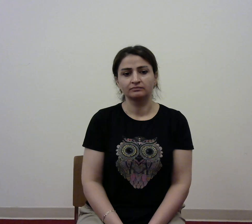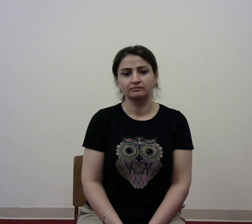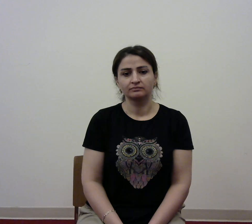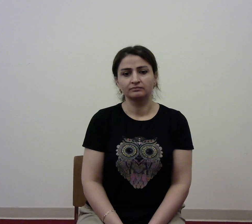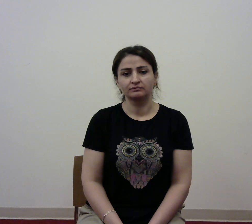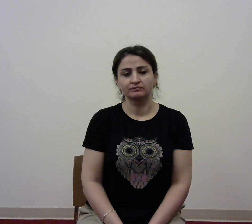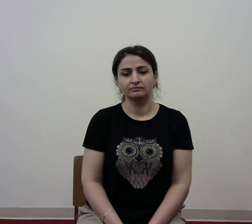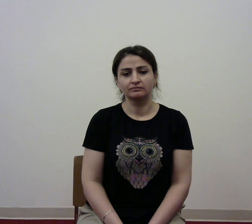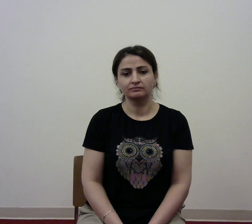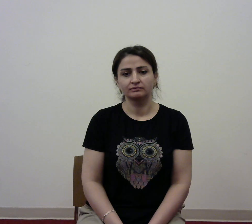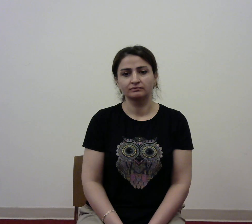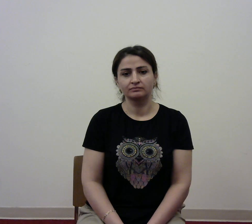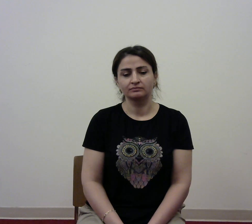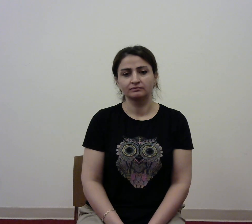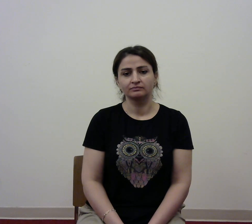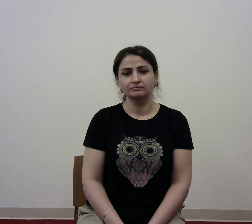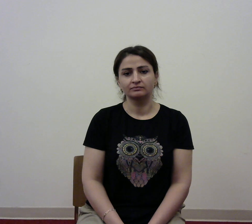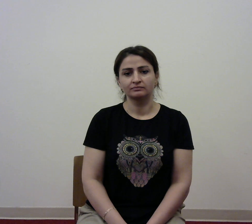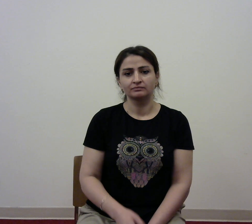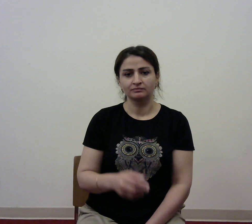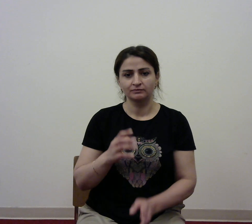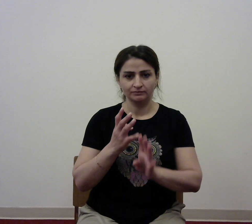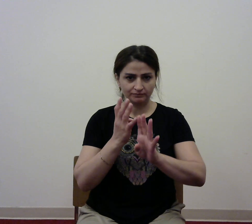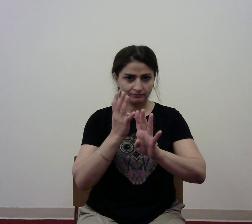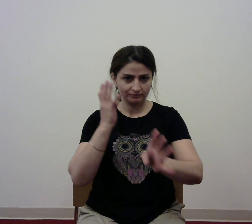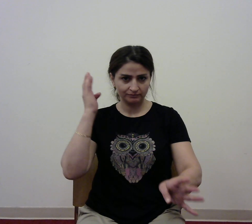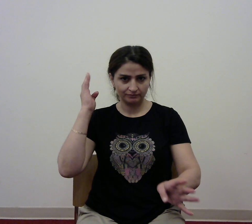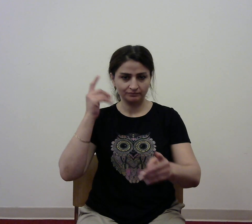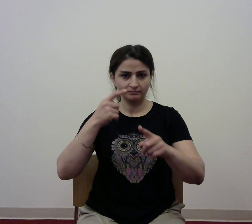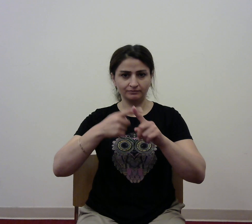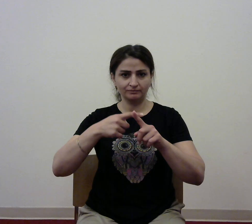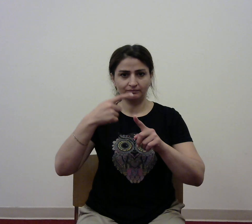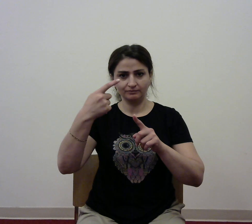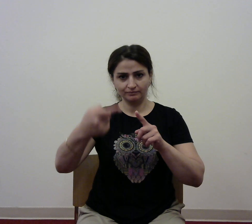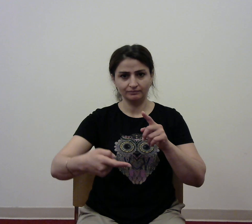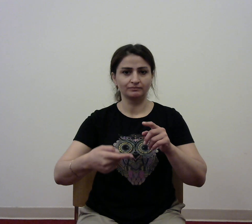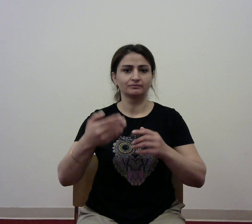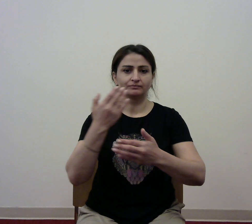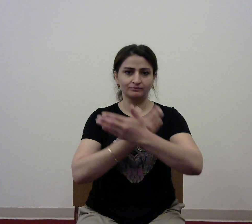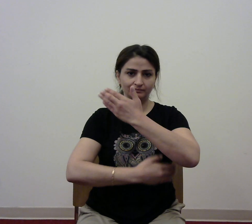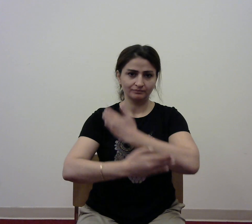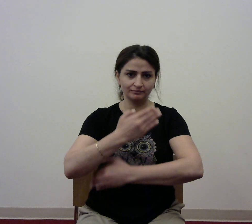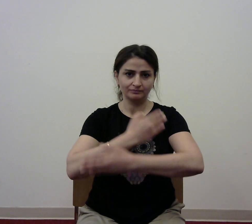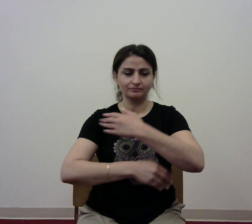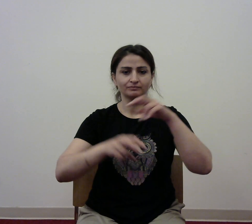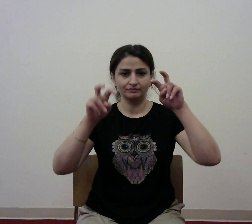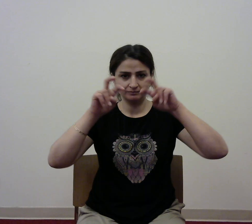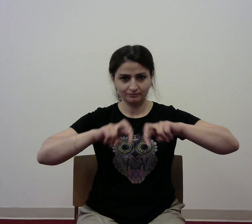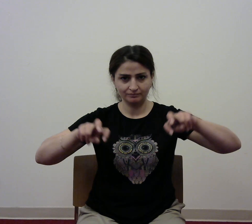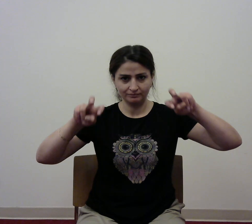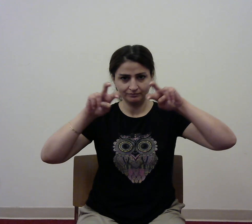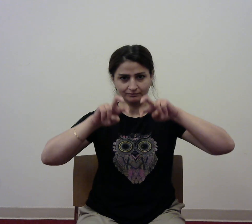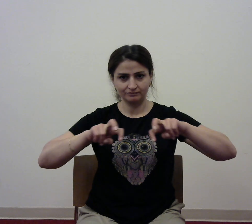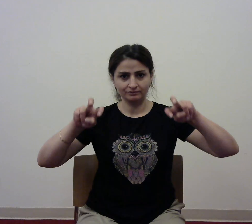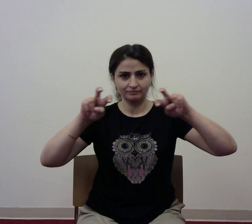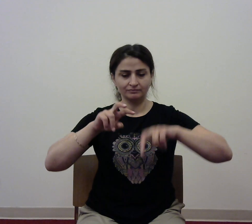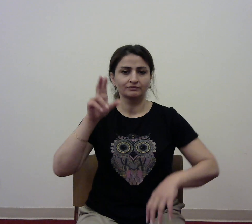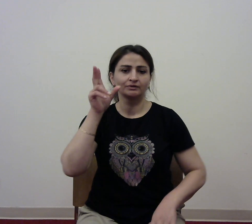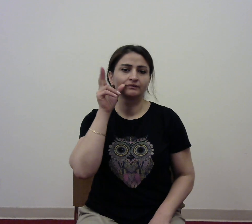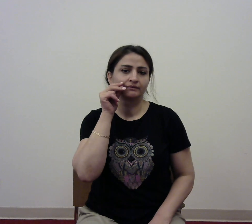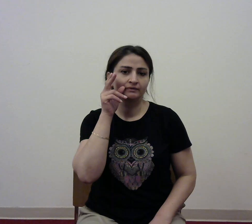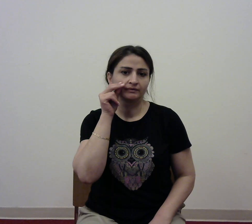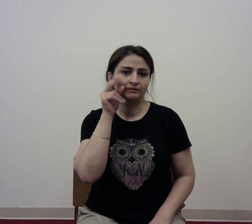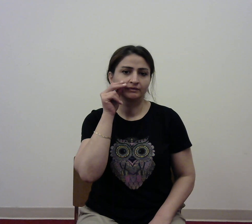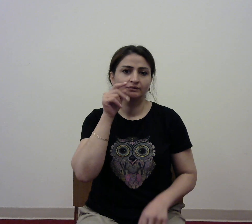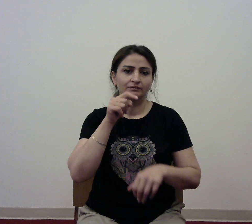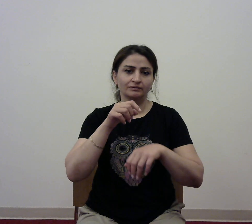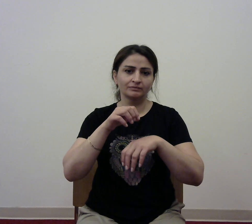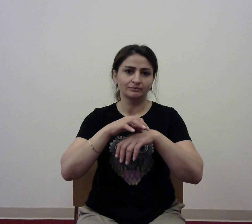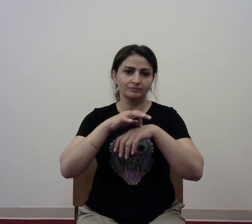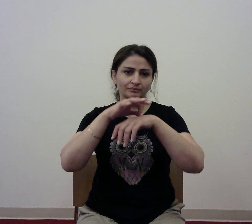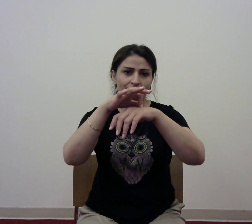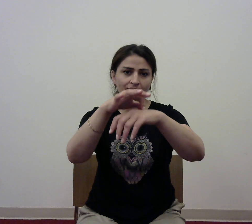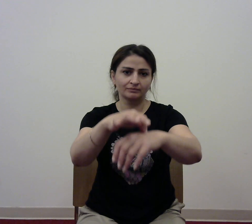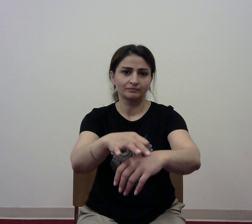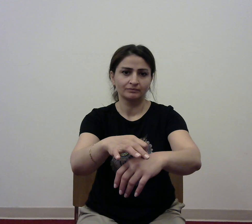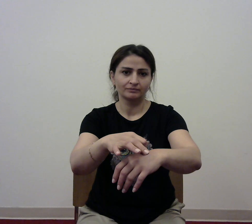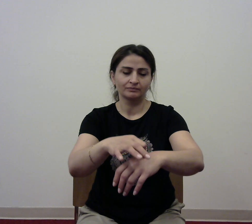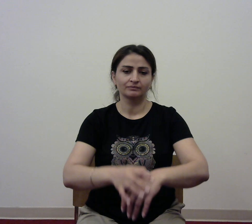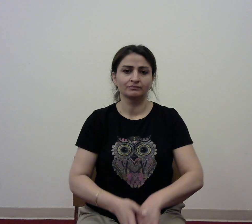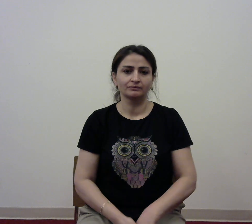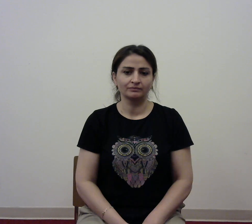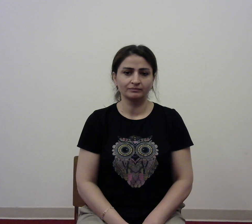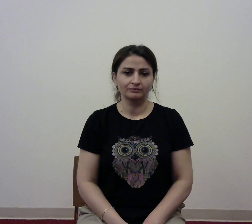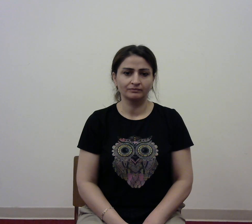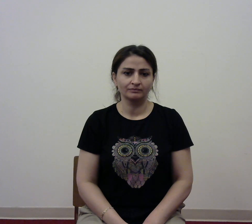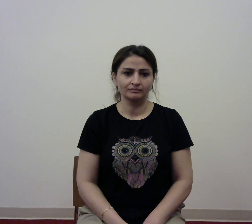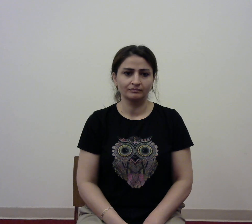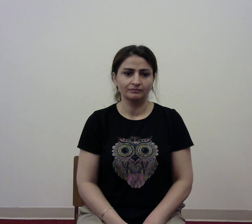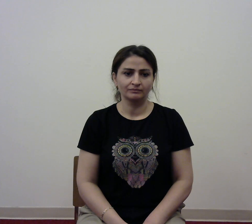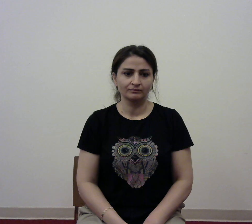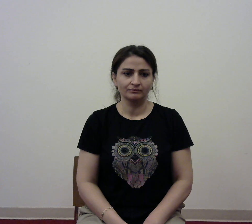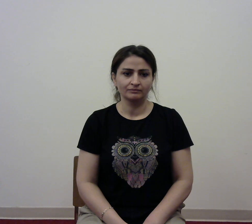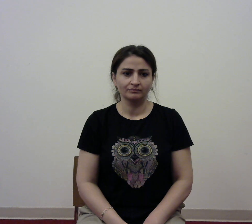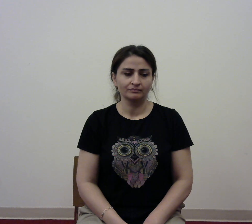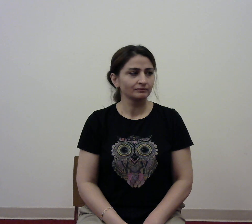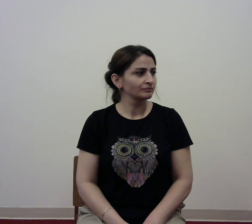Növbəti əlillik müayinəsi nə zaman keçiriləcək?